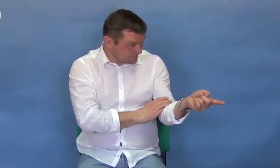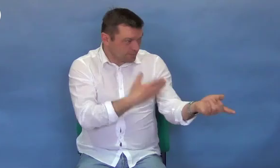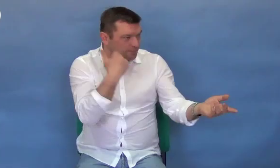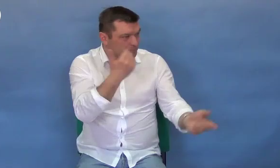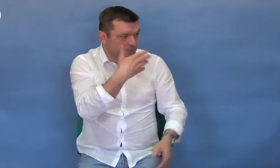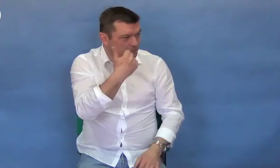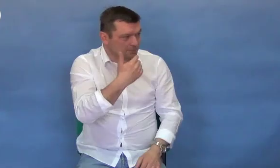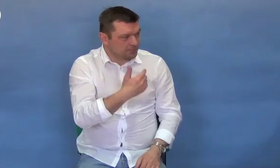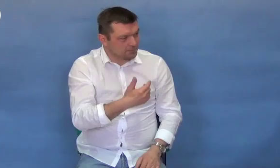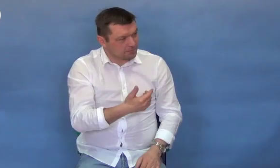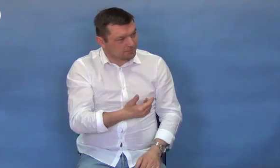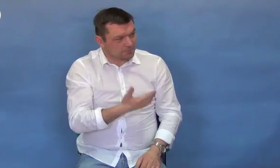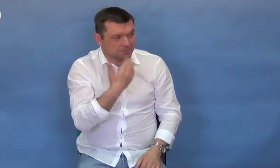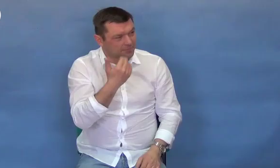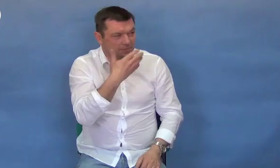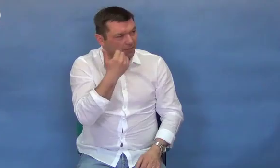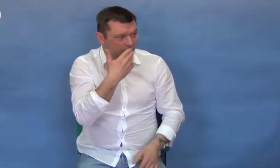Nie ma, nie ma...